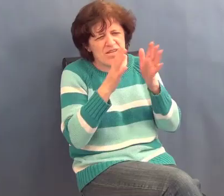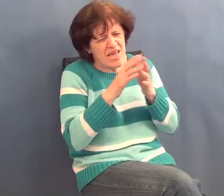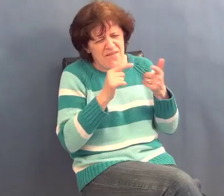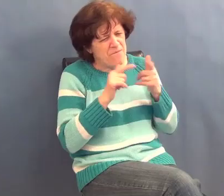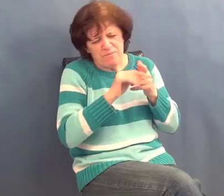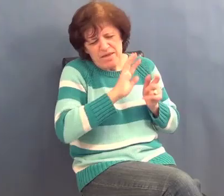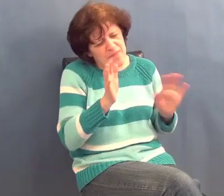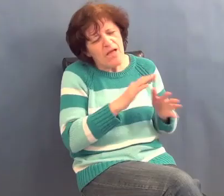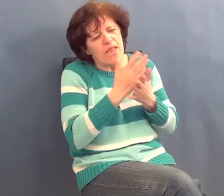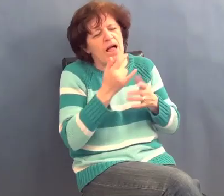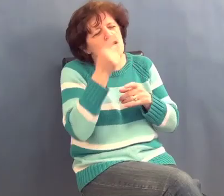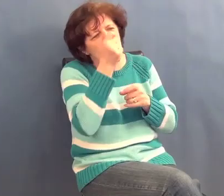W kościele nie wypada.